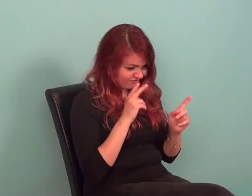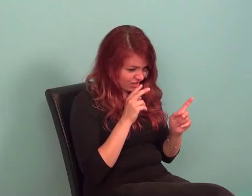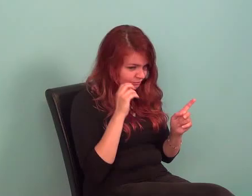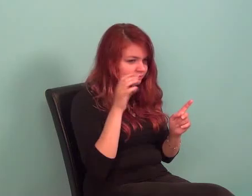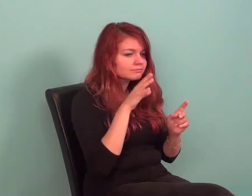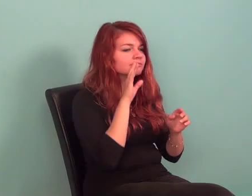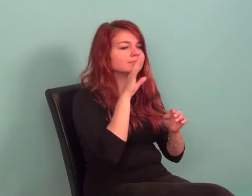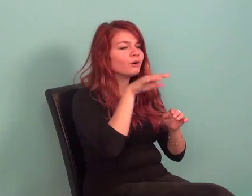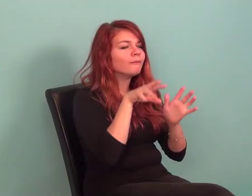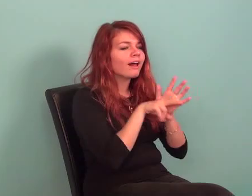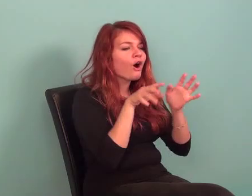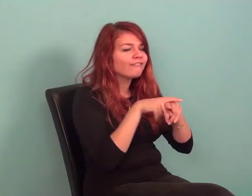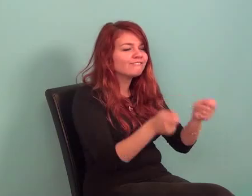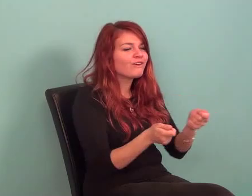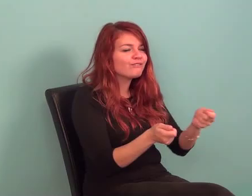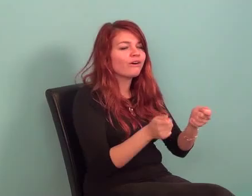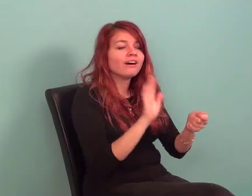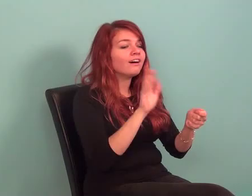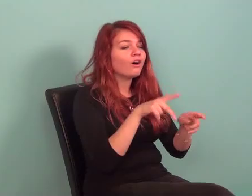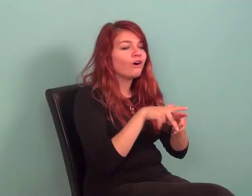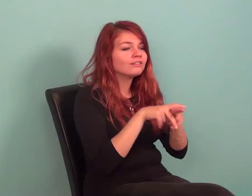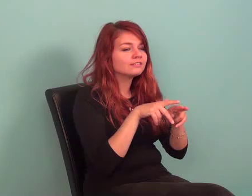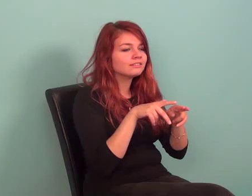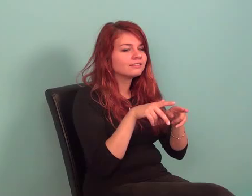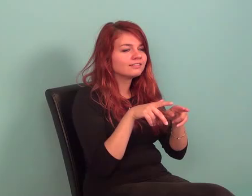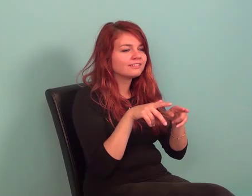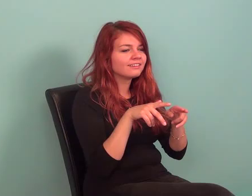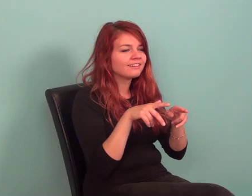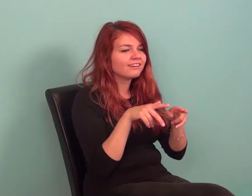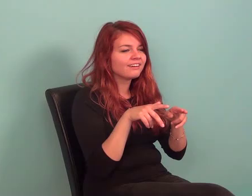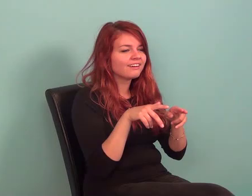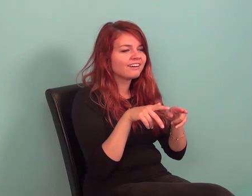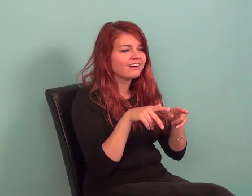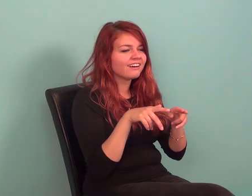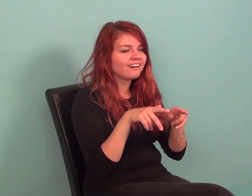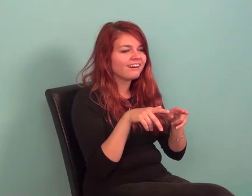Nie, chyba dla koni... jak w wozach. Koń...